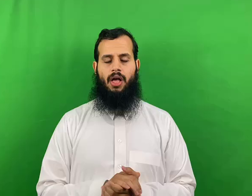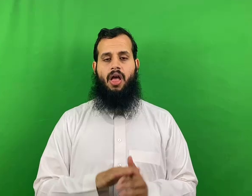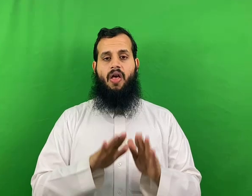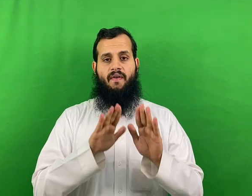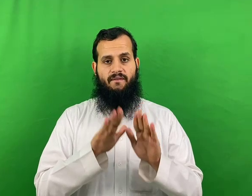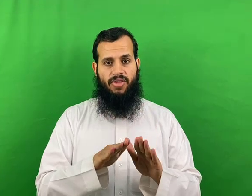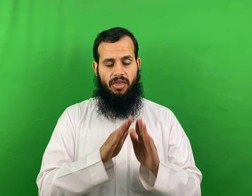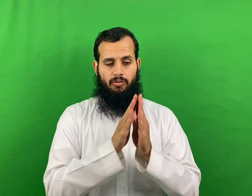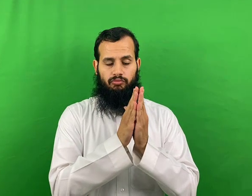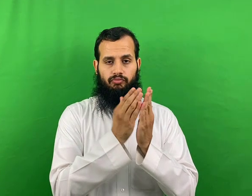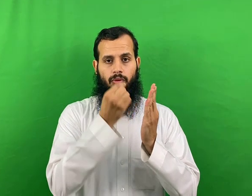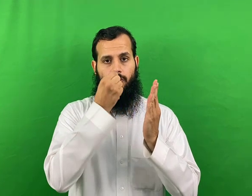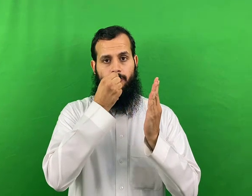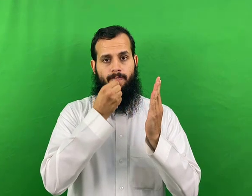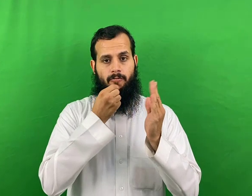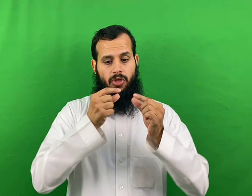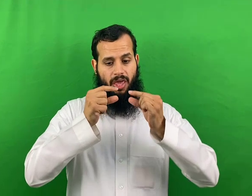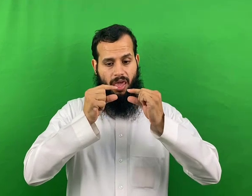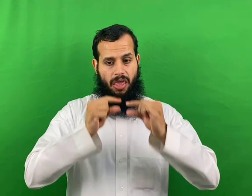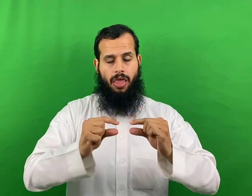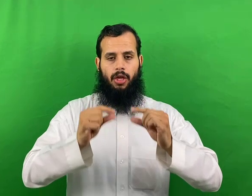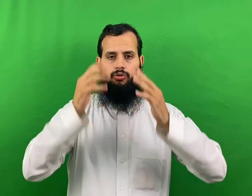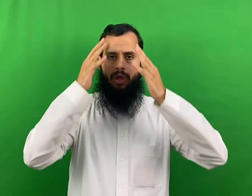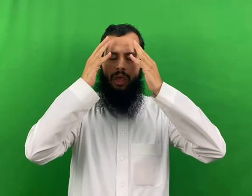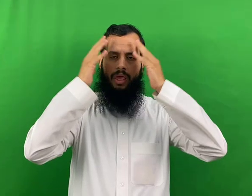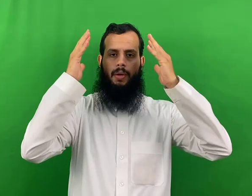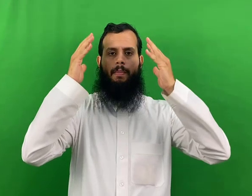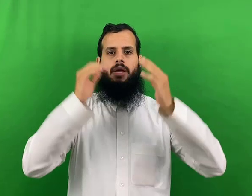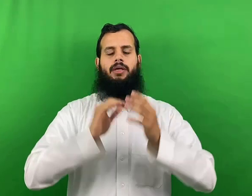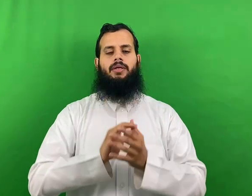فيهما من الآيات والحكمة